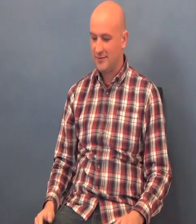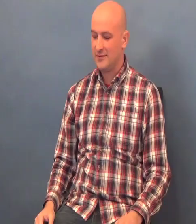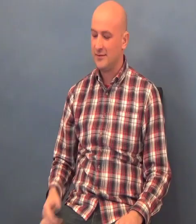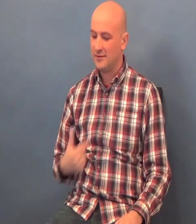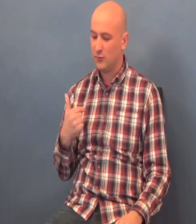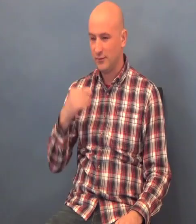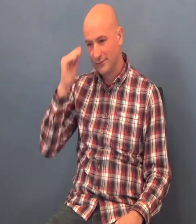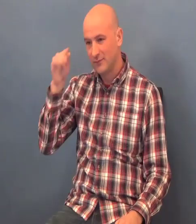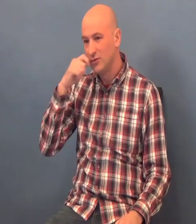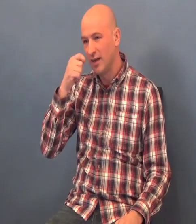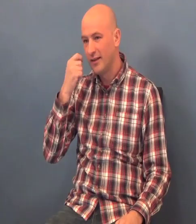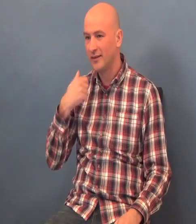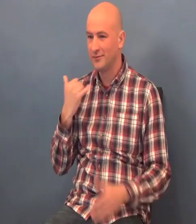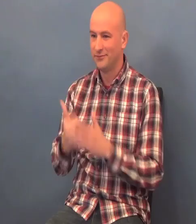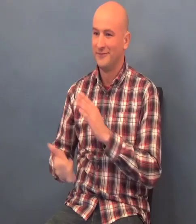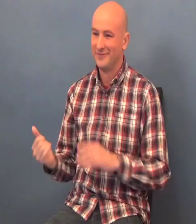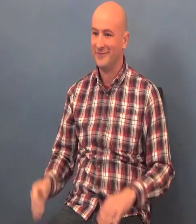Muszę poinformować dziadka, że nie będę.